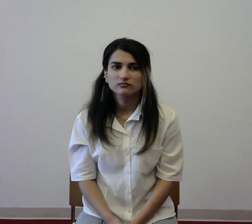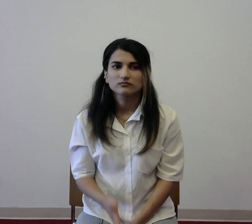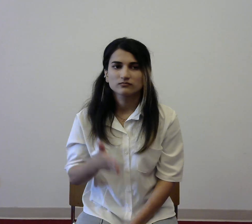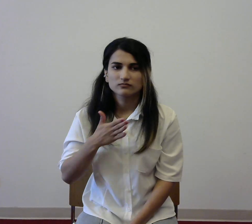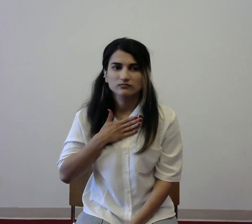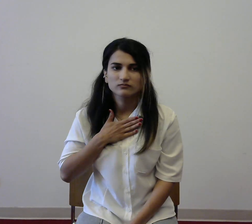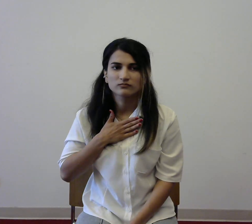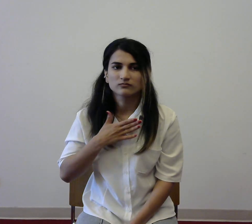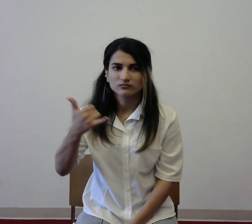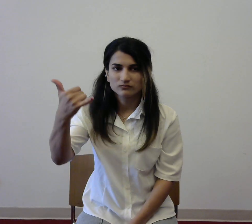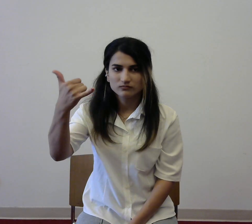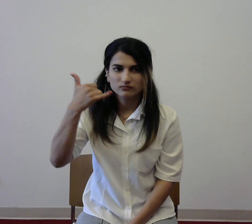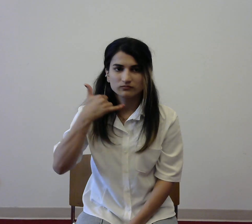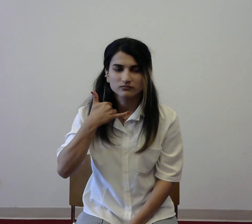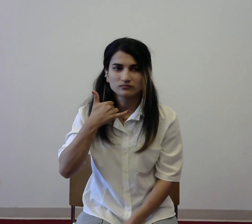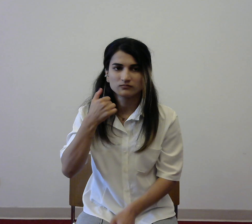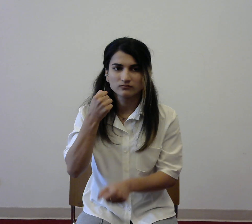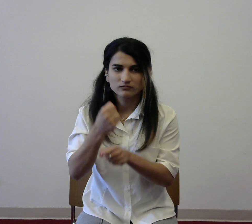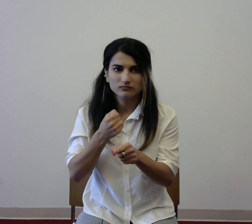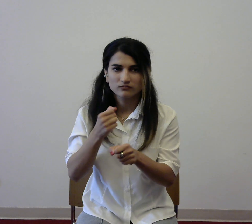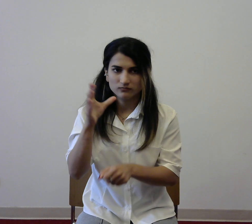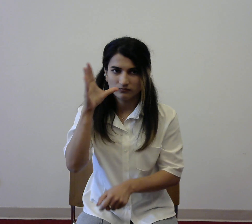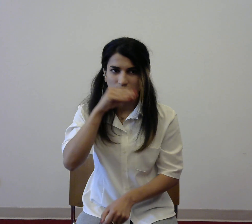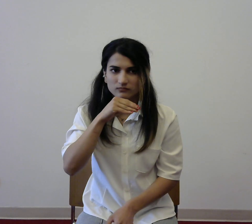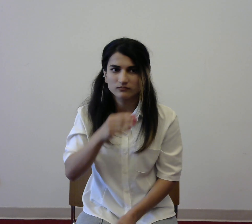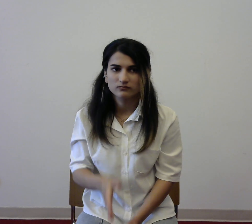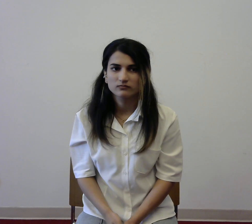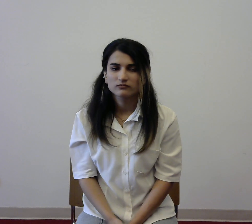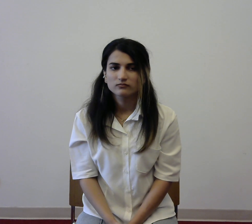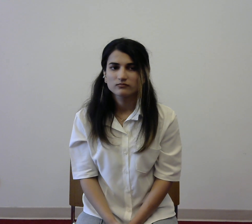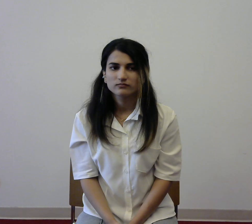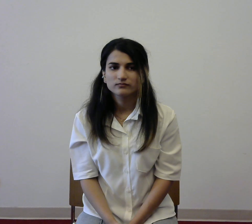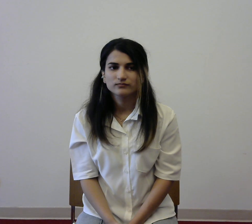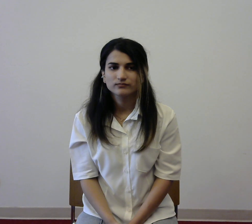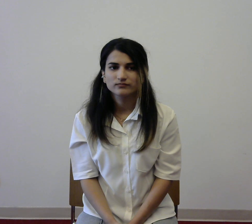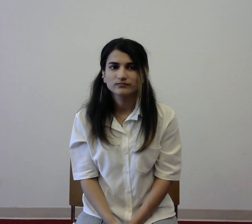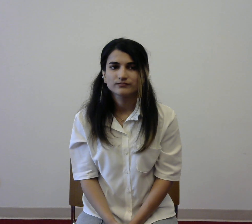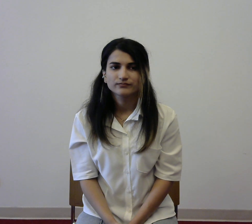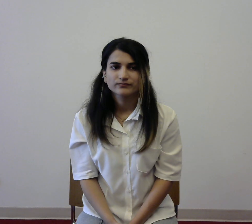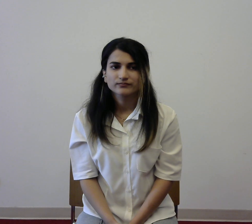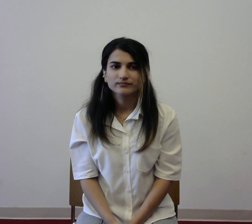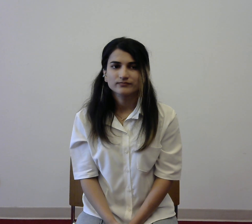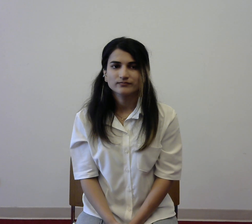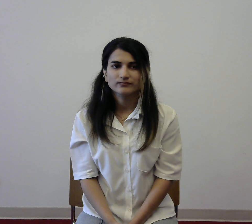Mən zəng edə bilərəmmi?